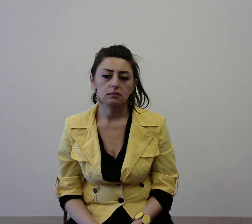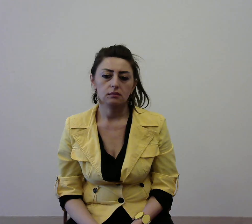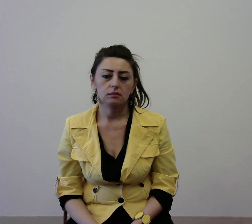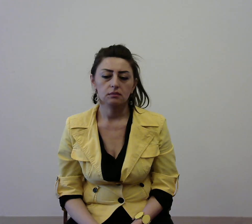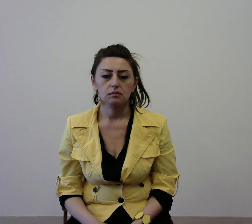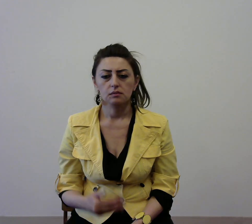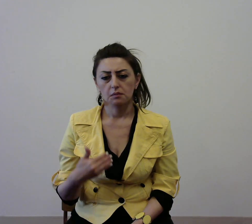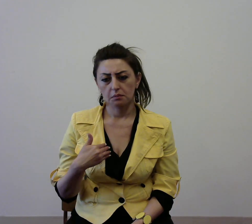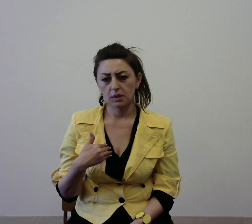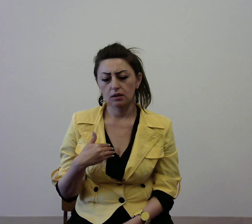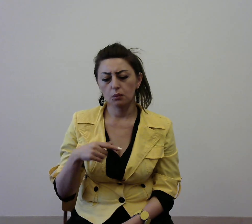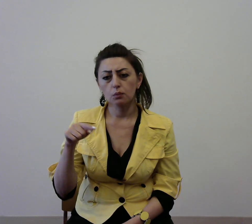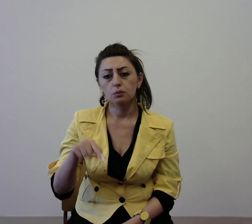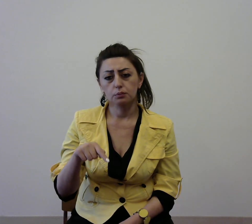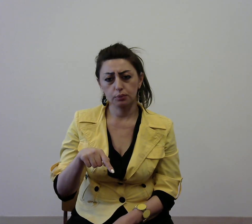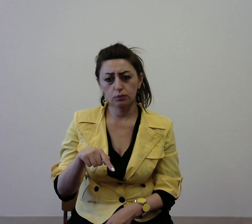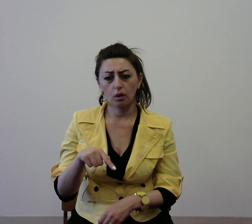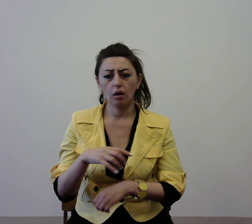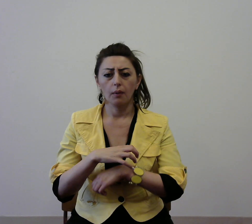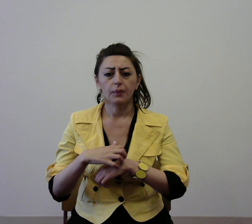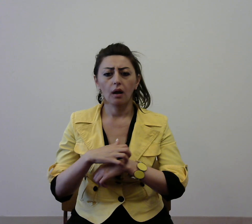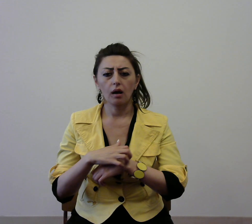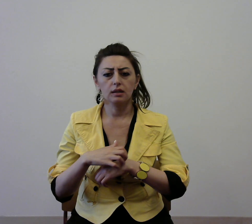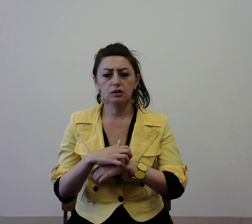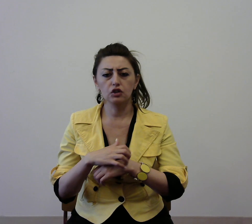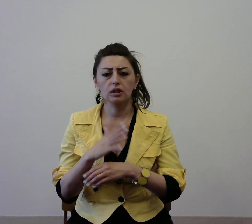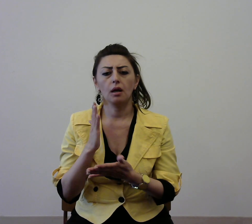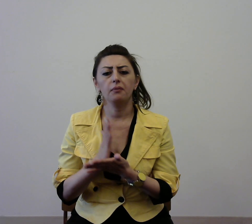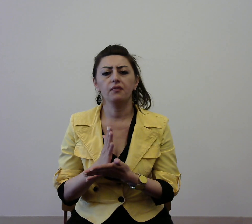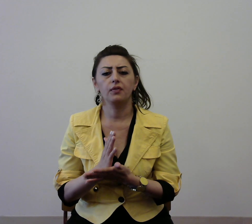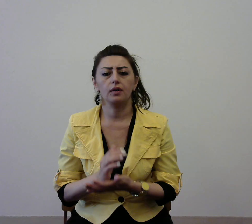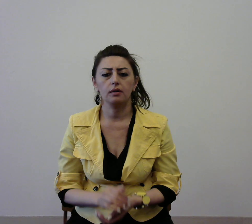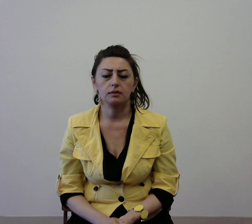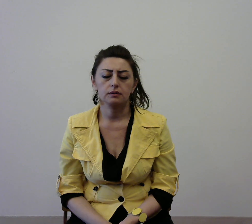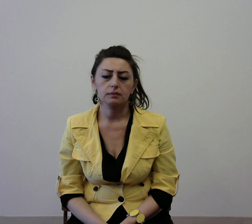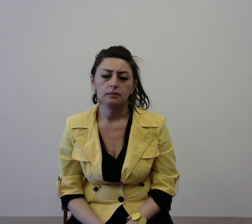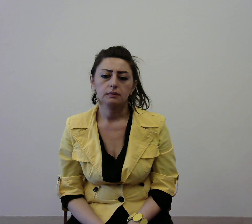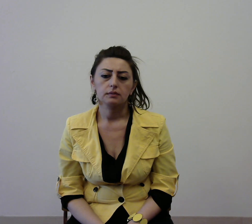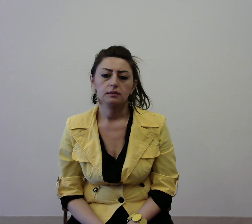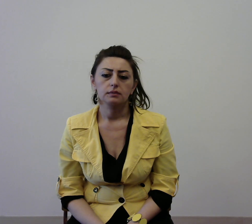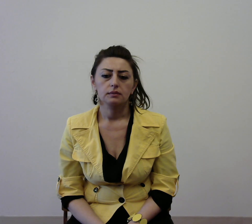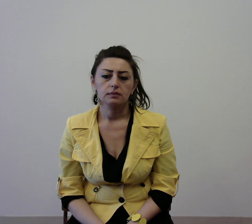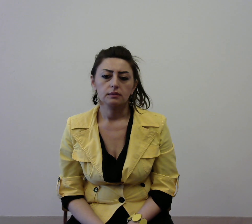Mənim buna alergiyam var